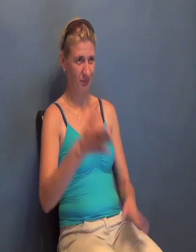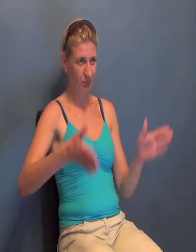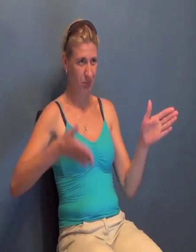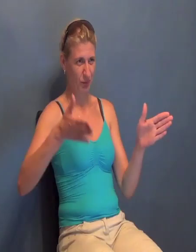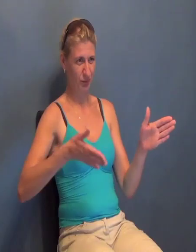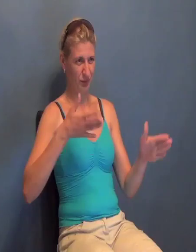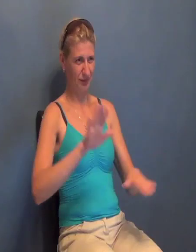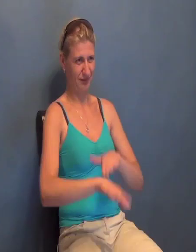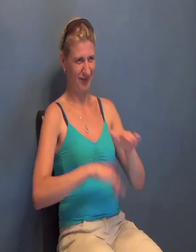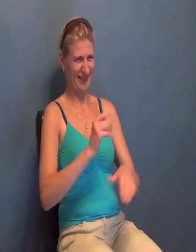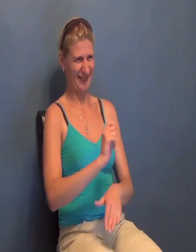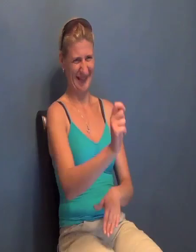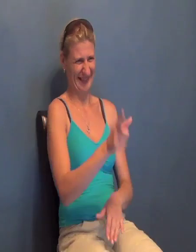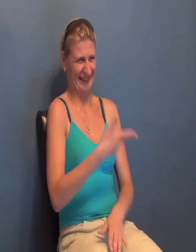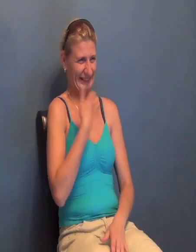Pociąg z pedałami?